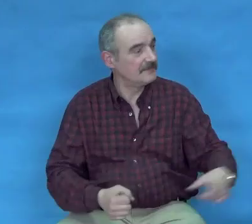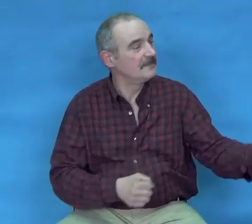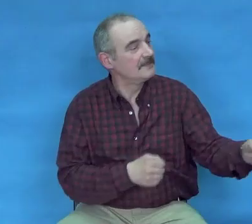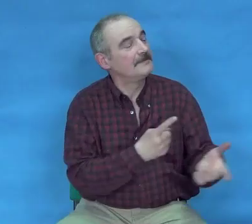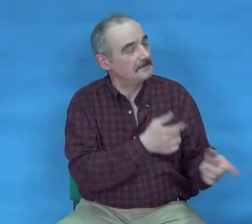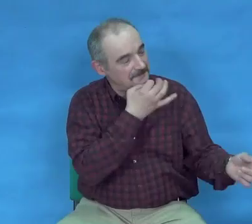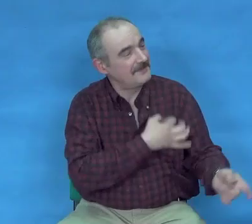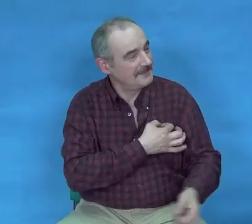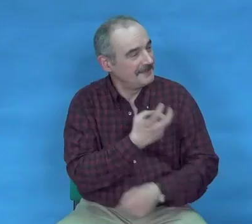Ty zadaj mi pytanie.